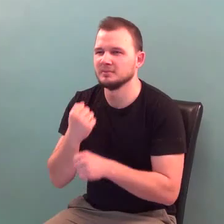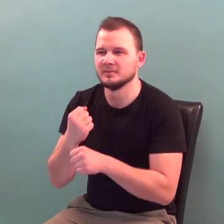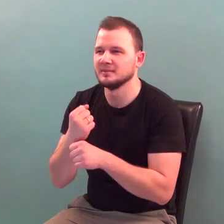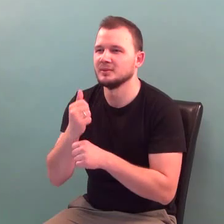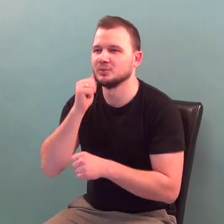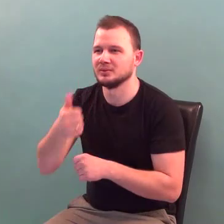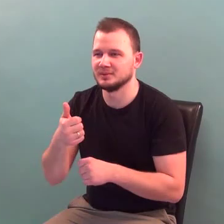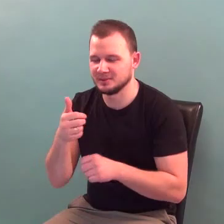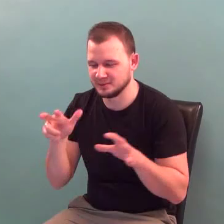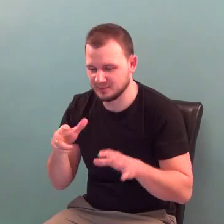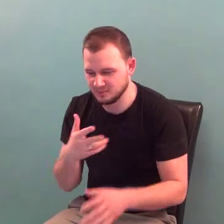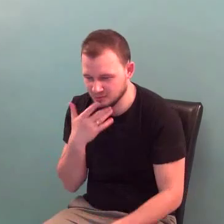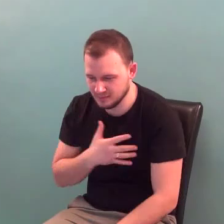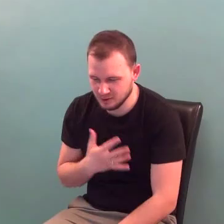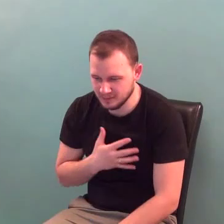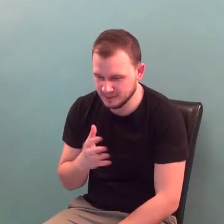Pracuję następnego dnia od ósmej, nie będę w formie.